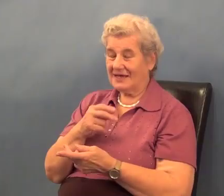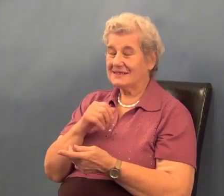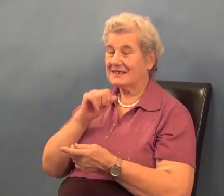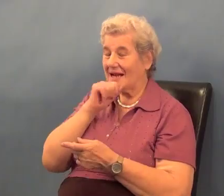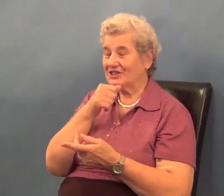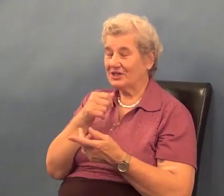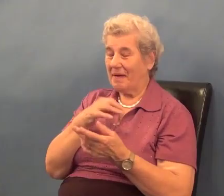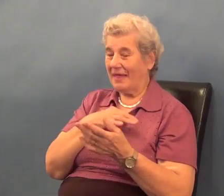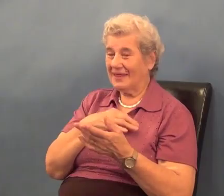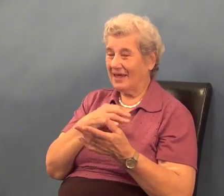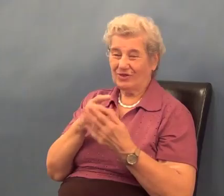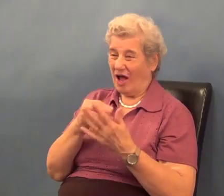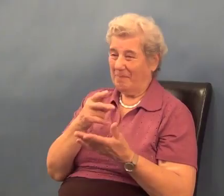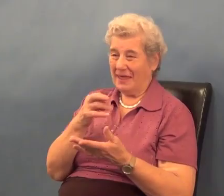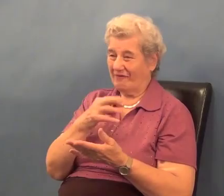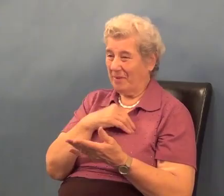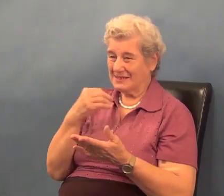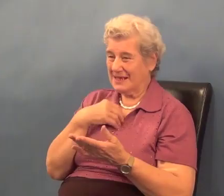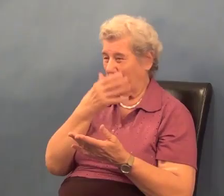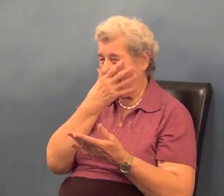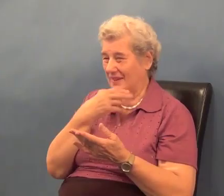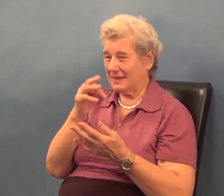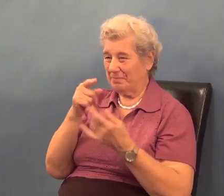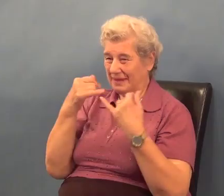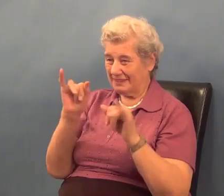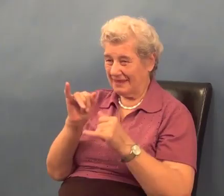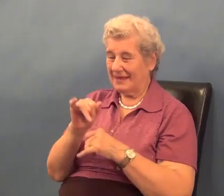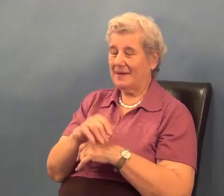Jest starszy pan, chyba nie z Polski, bo ma inny typ urody.